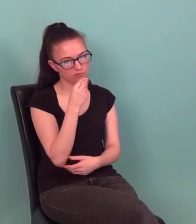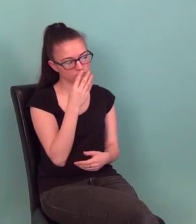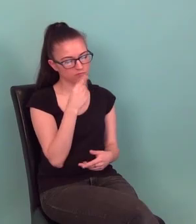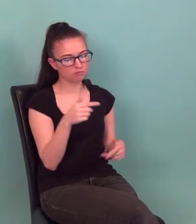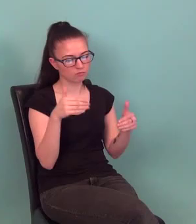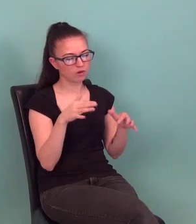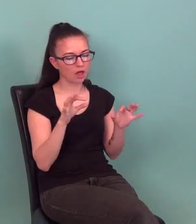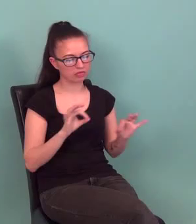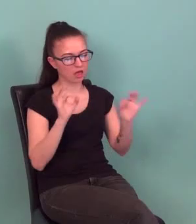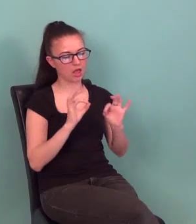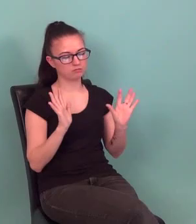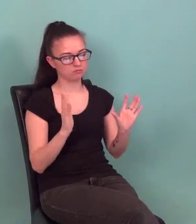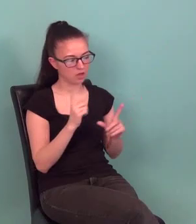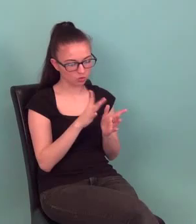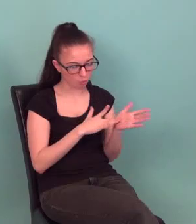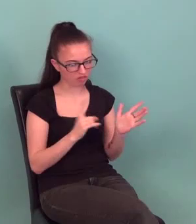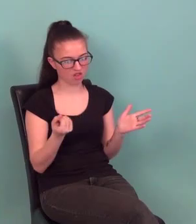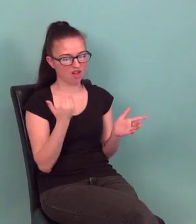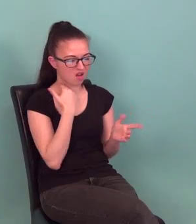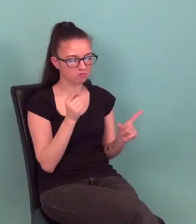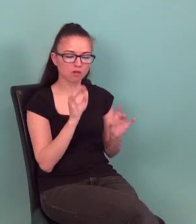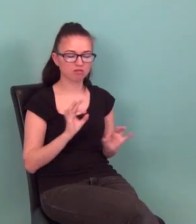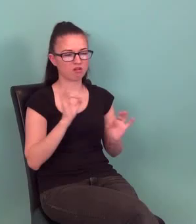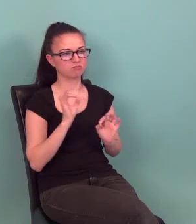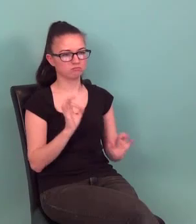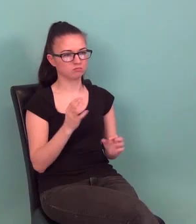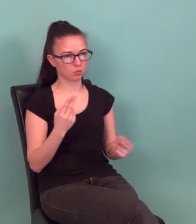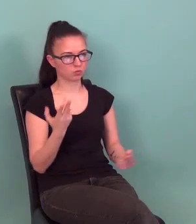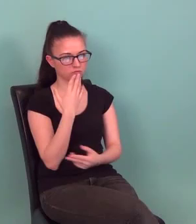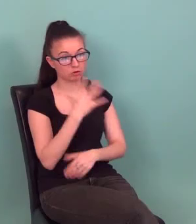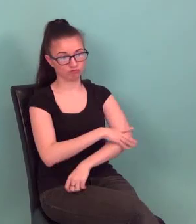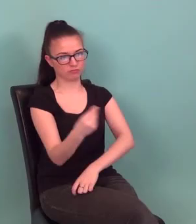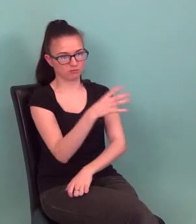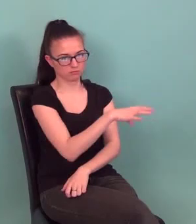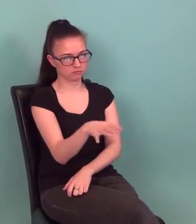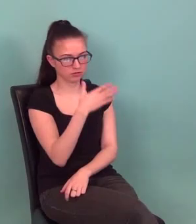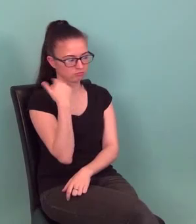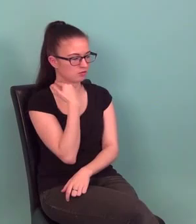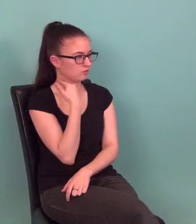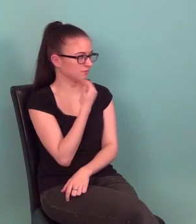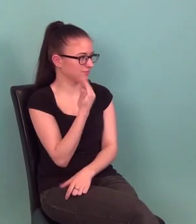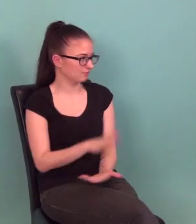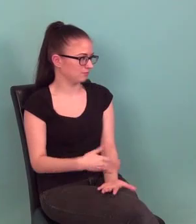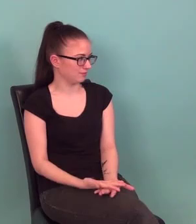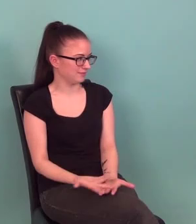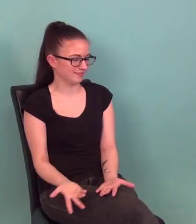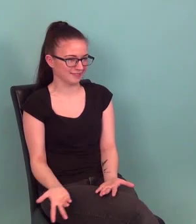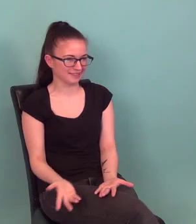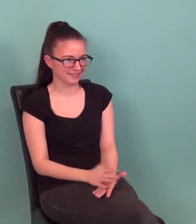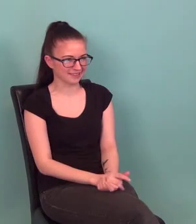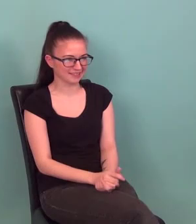Wygląda na to, że ma być delikatnie, czyli nie wolno jeść czegoś tłustego i pić alkoholu, dieta ma być, podobnie jak szwedzki stół, nie ma tam alkoholu na przykład.